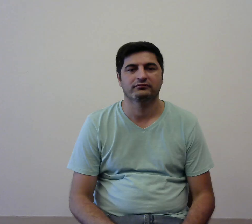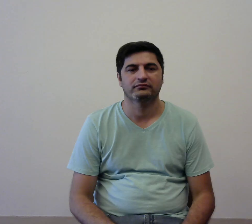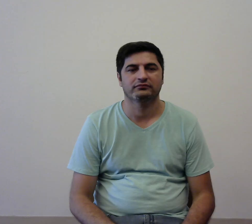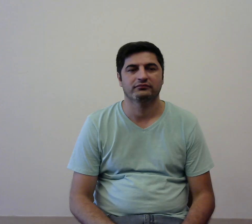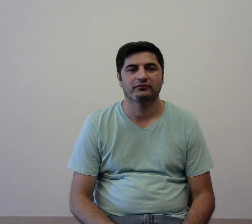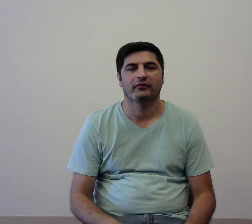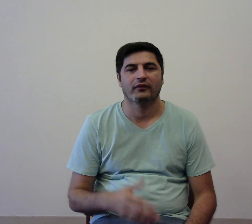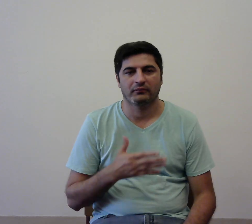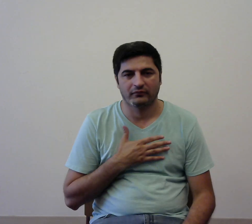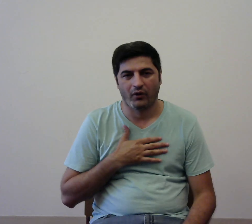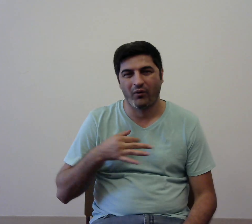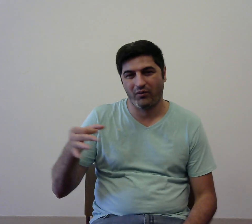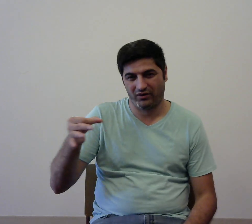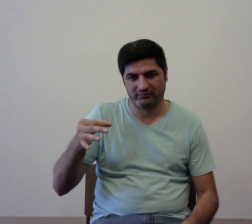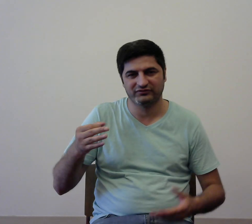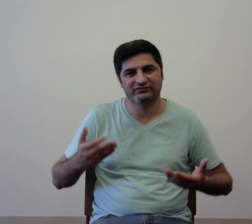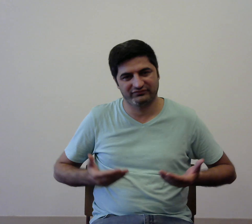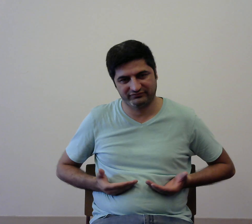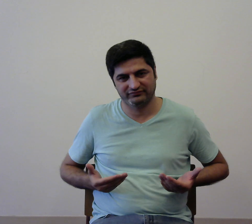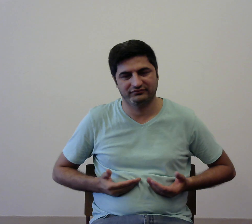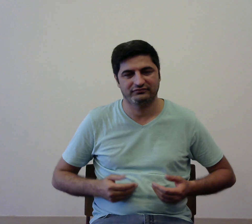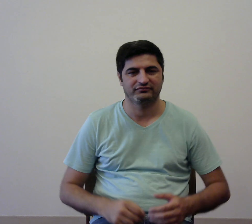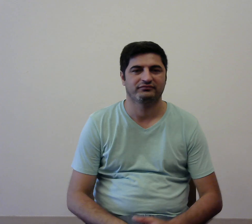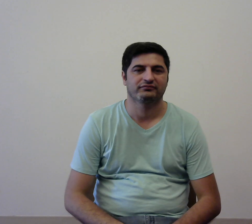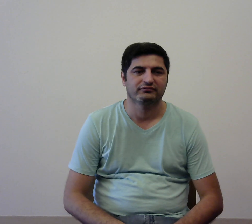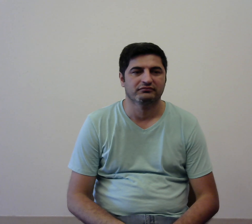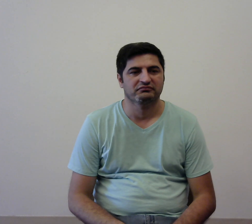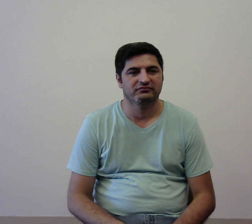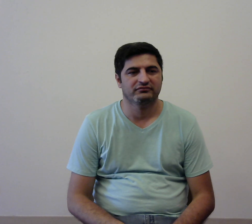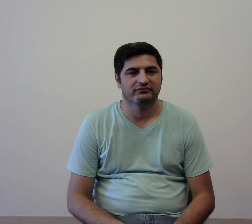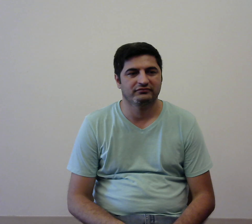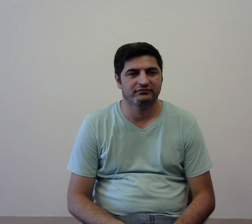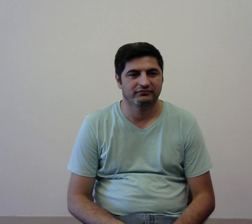Mən rayonda yaşayıram